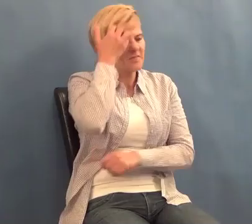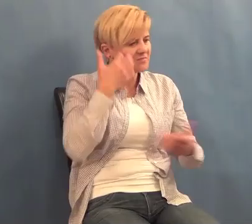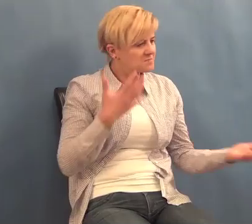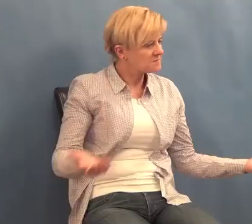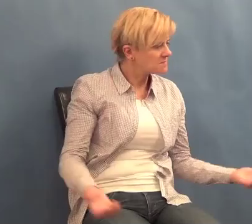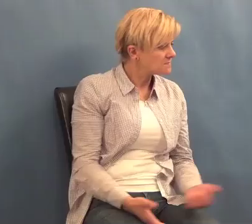Nie wiem.